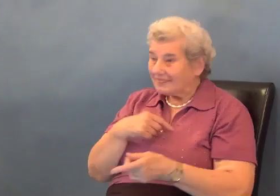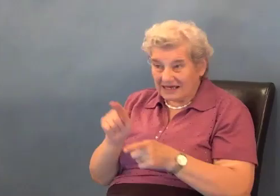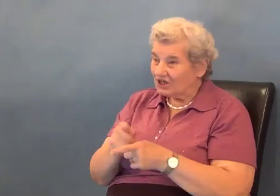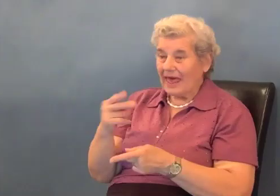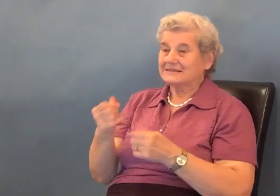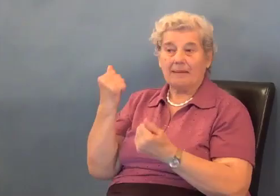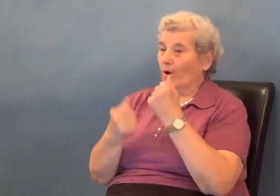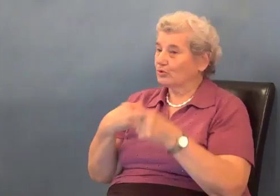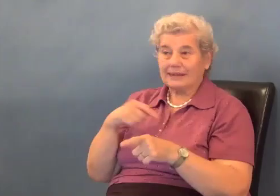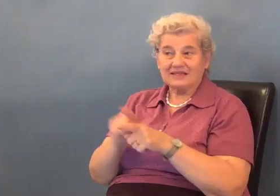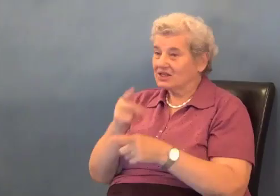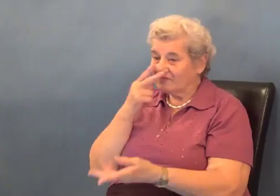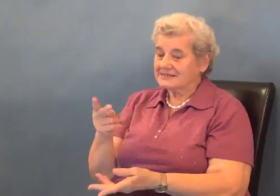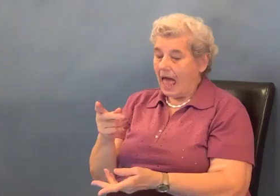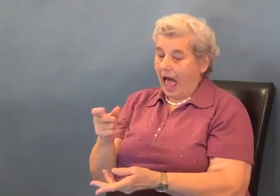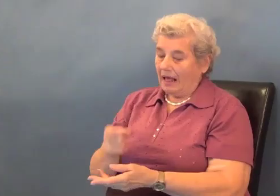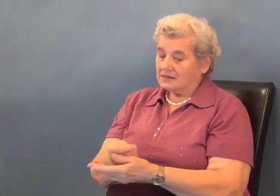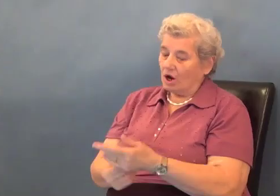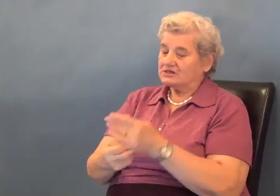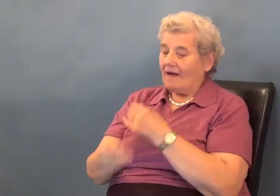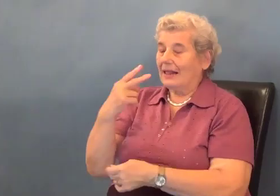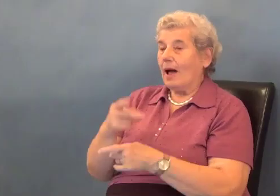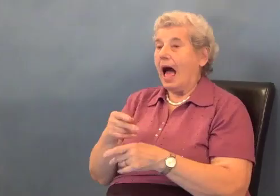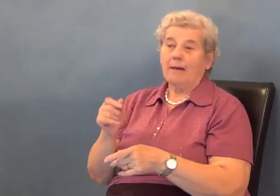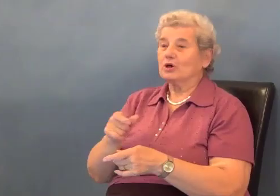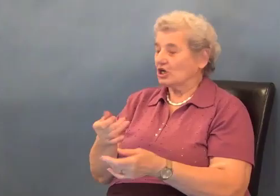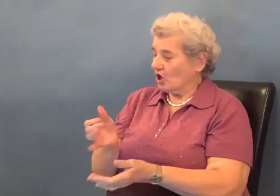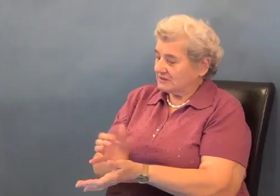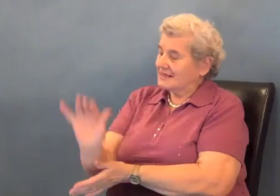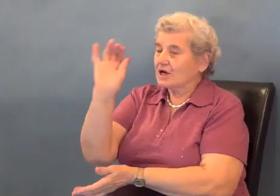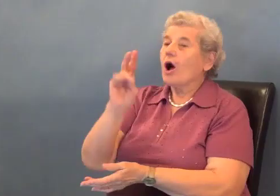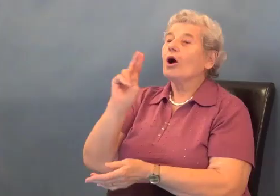Ja też samochodu nie widzę, ale coś się zwaliło, a może coś śliskiego.